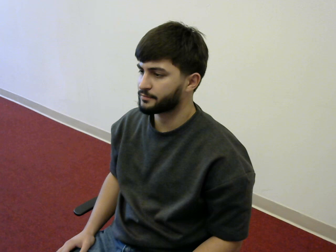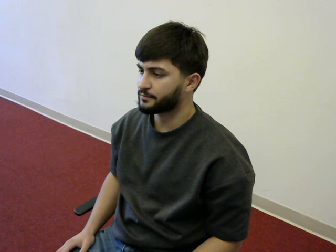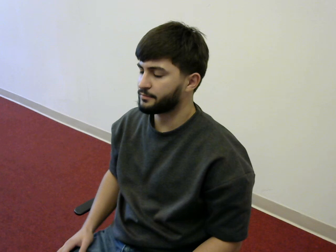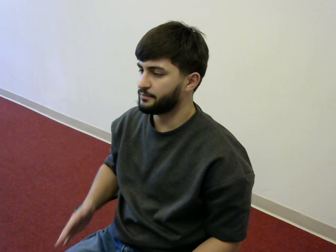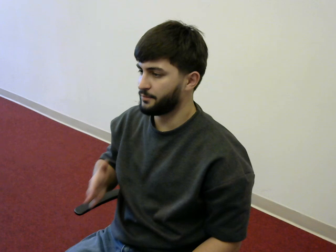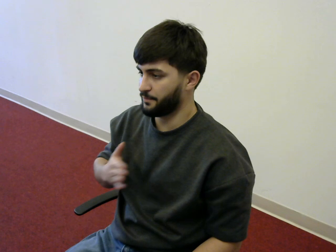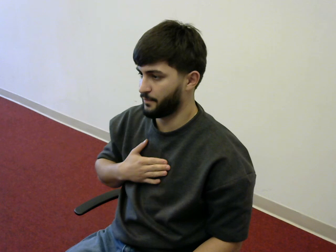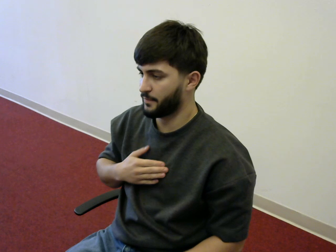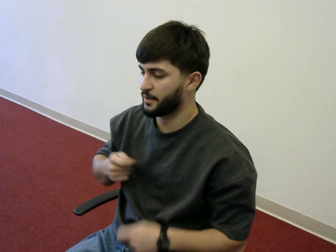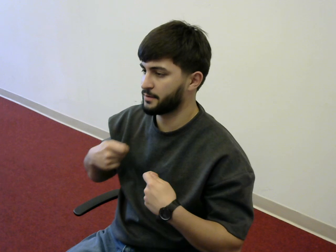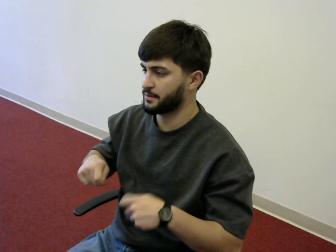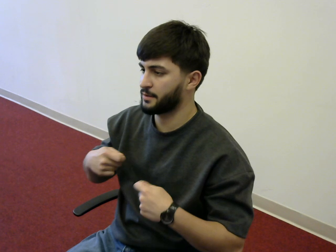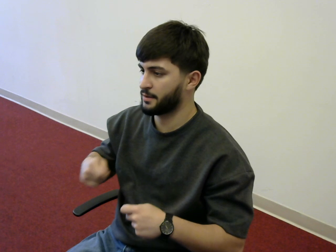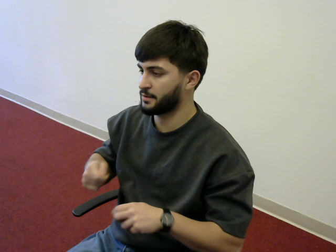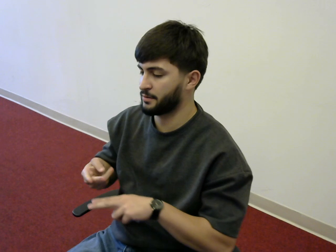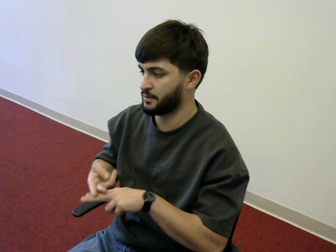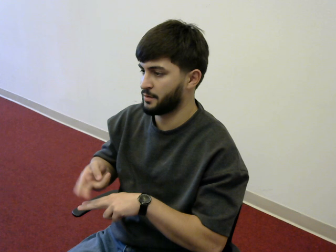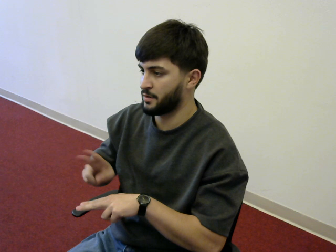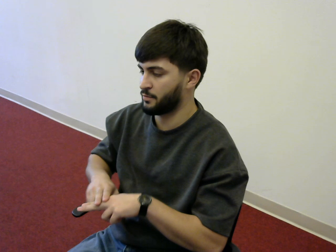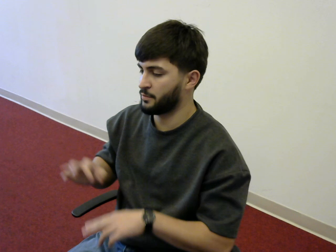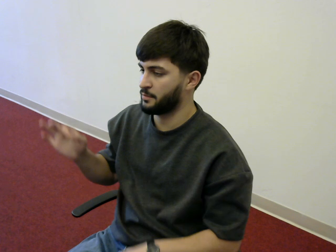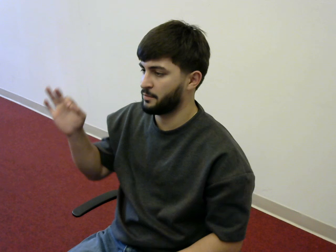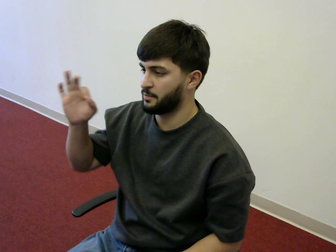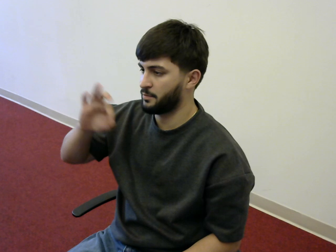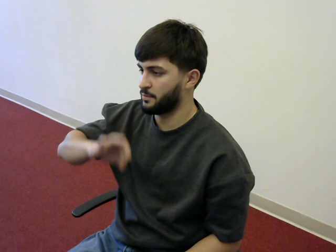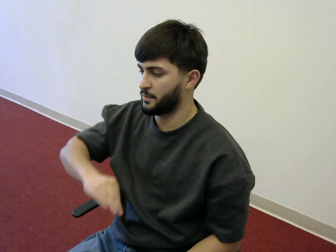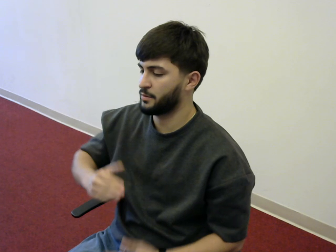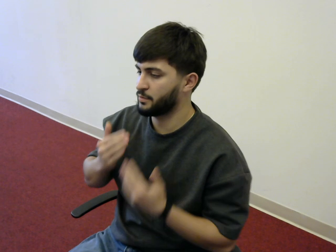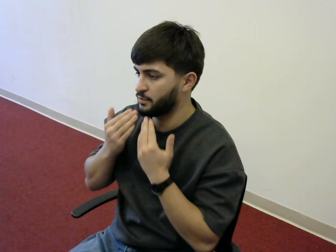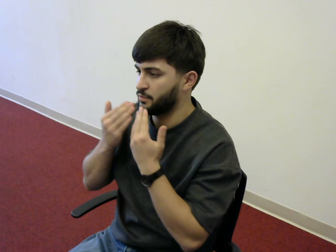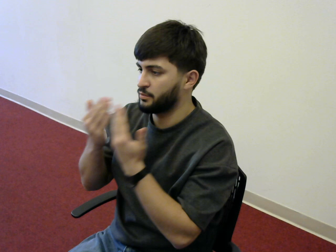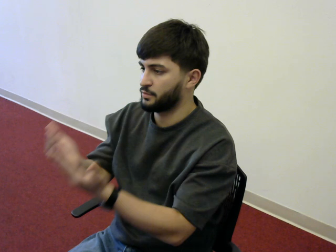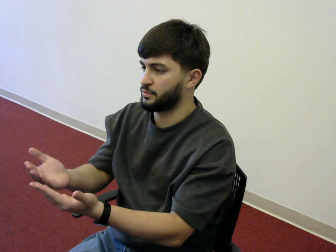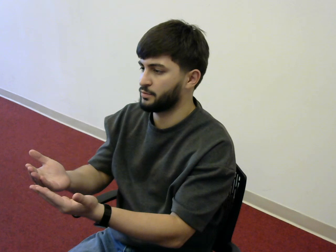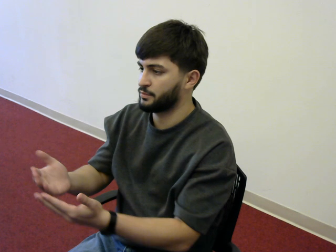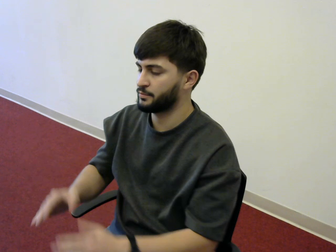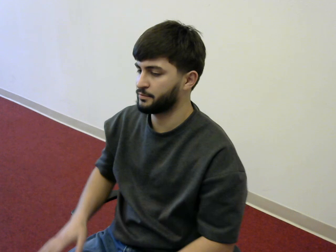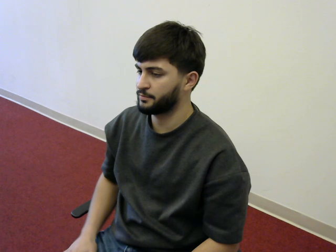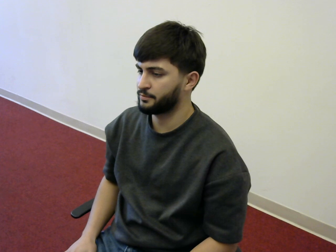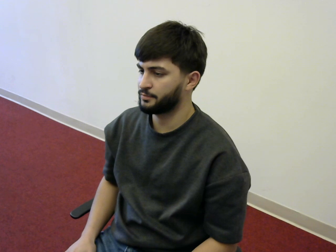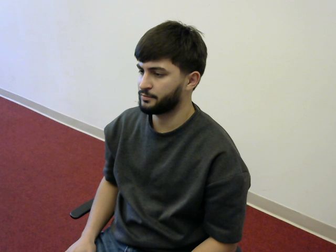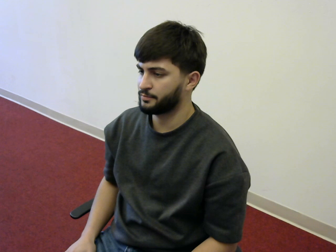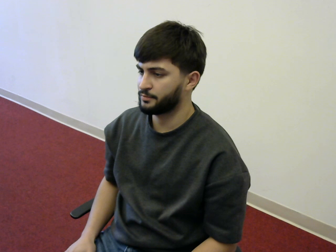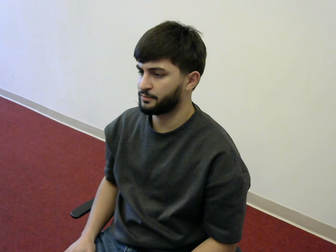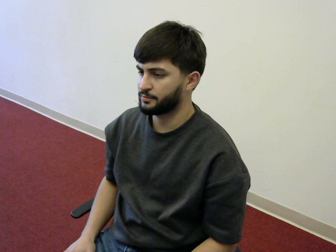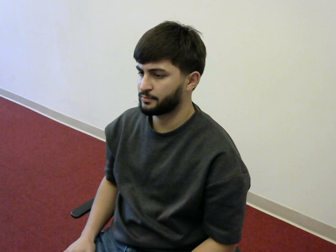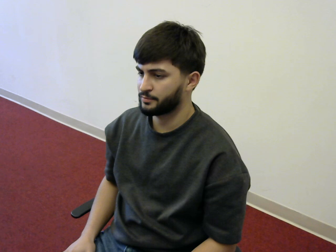Mən satıcıdan bu barədə soruşdum